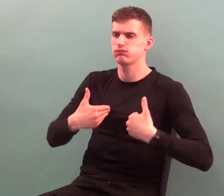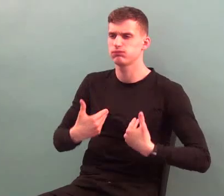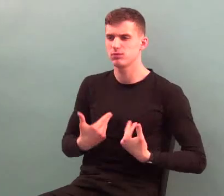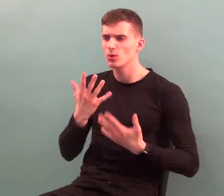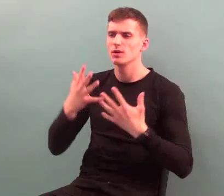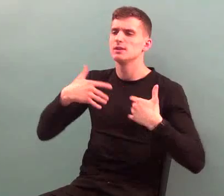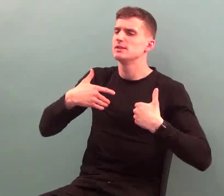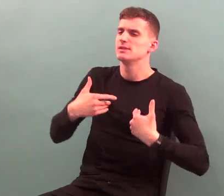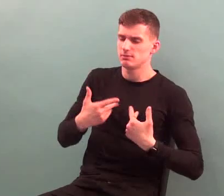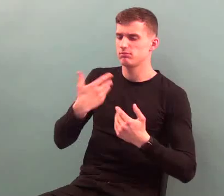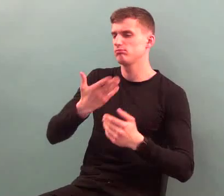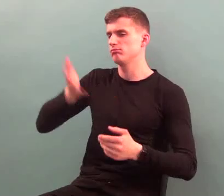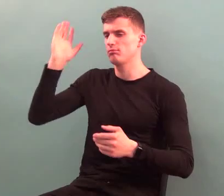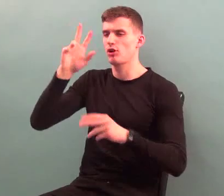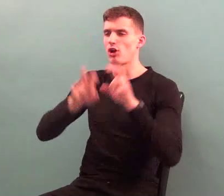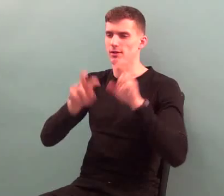Jest już zmęczony i chce pójść do hotelu.